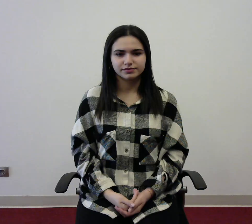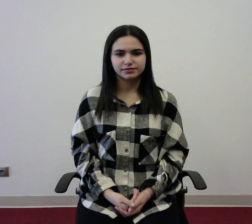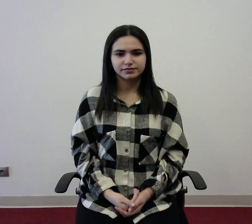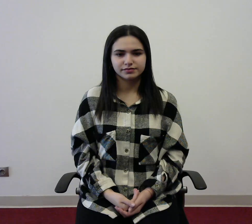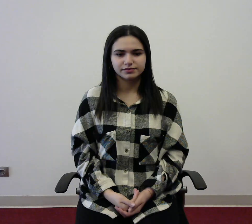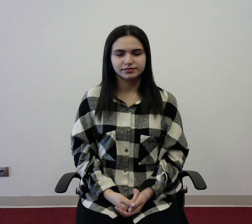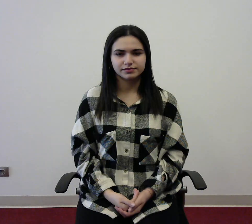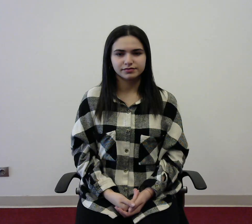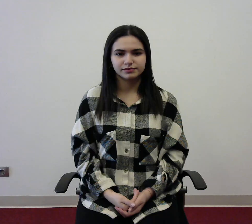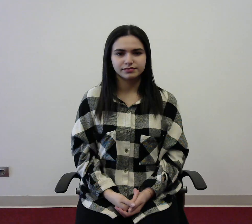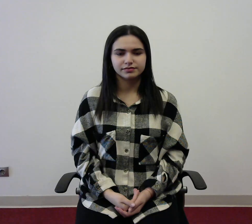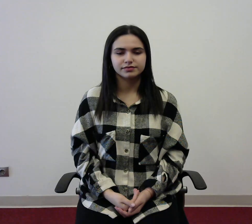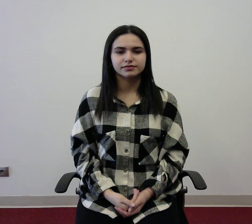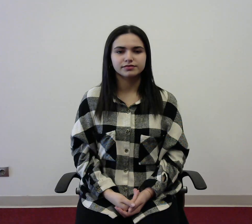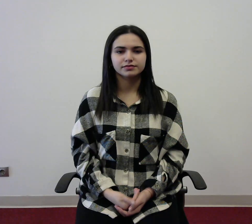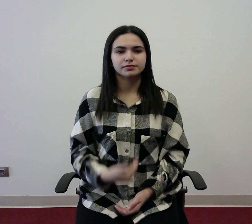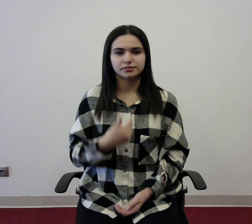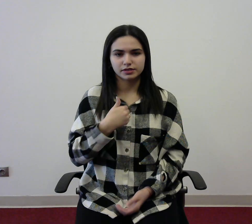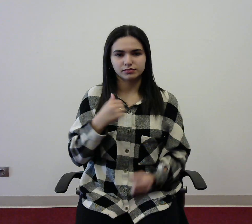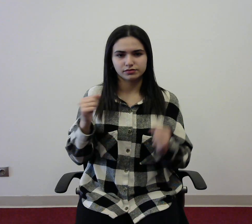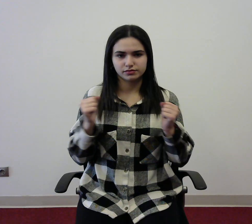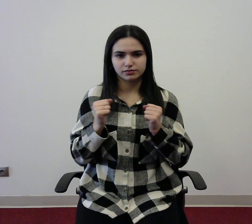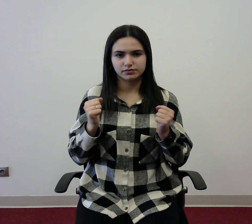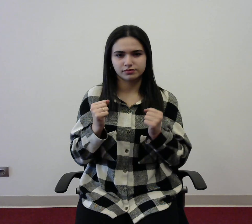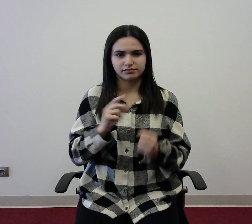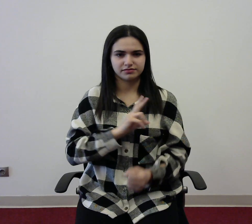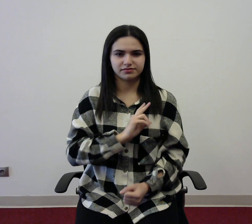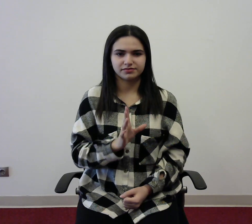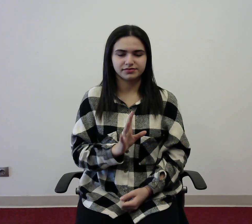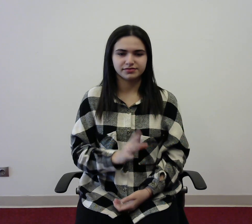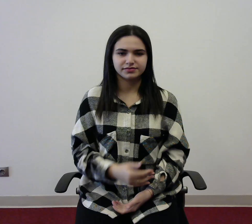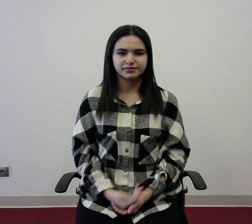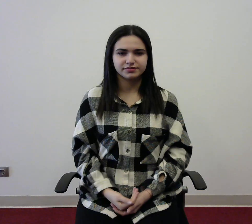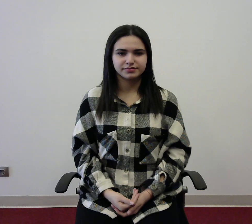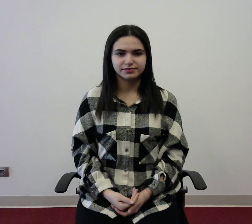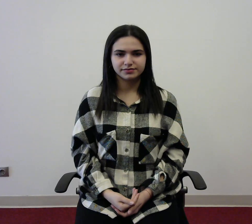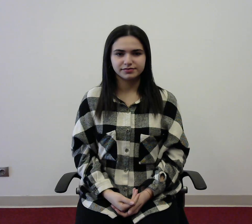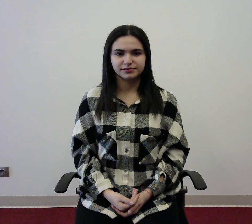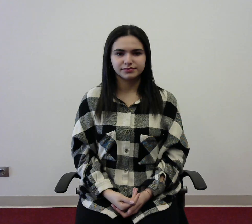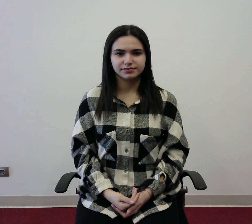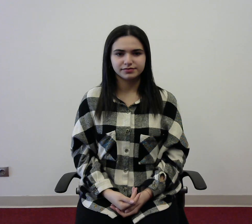Mən qışı sevmirəm